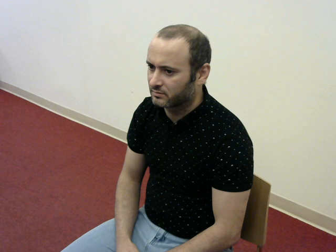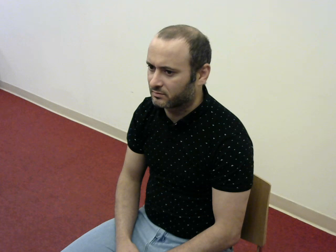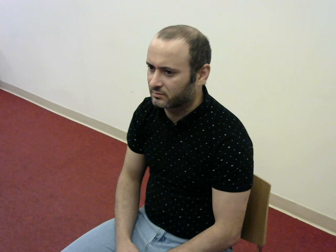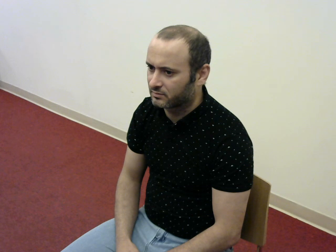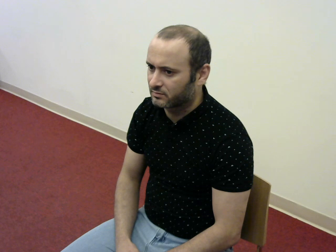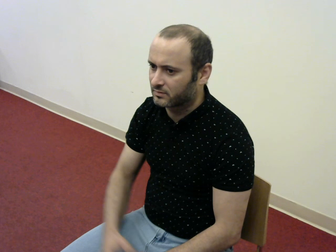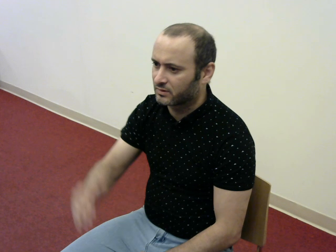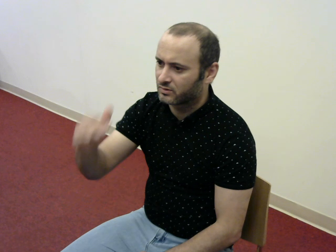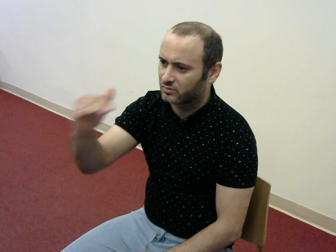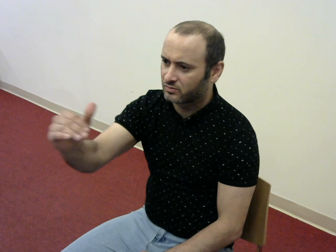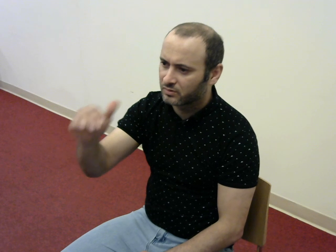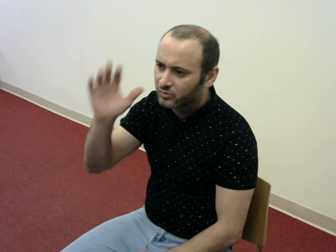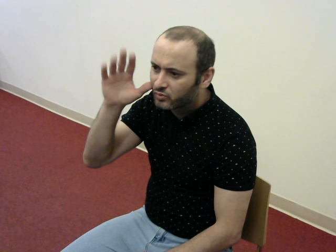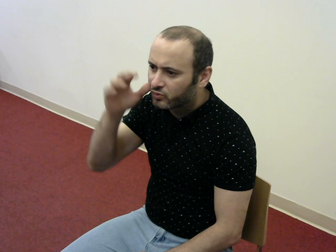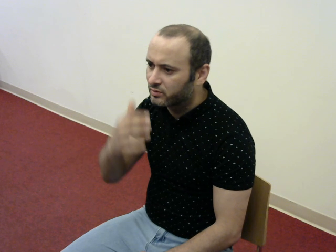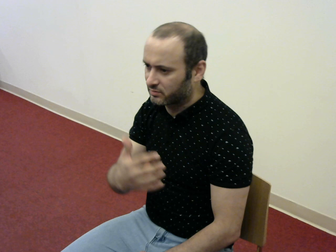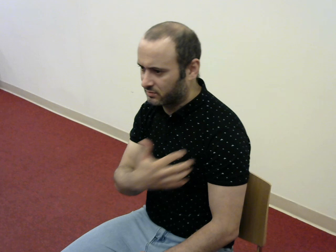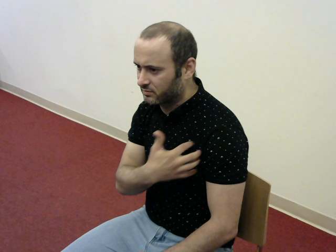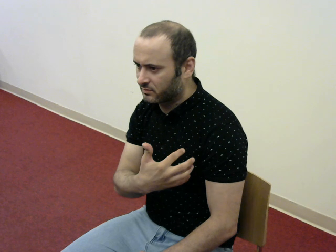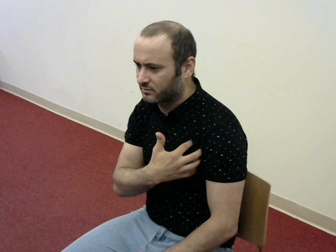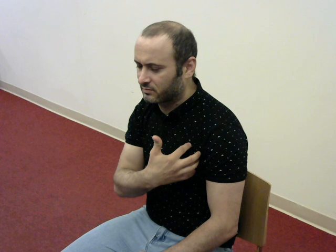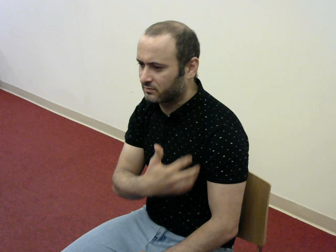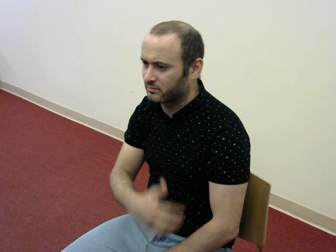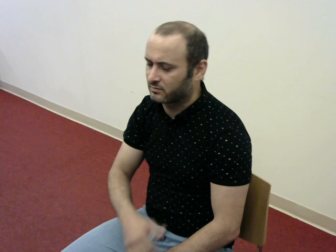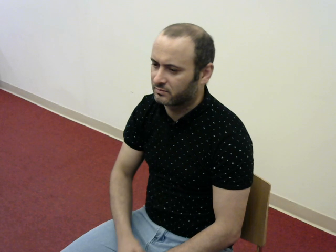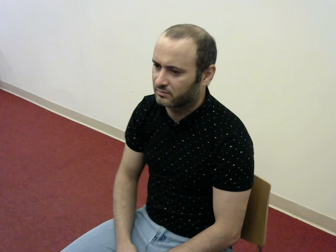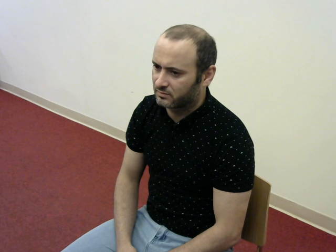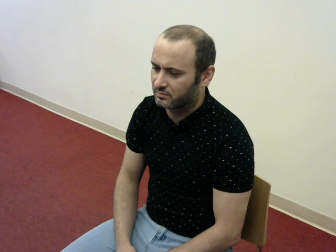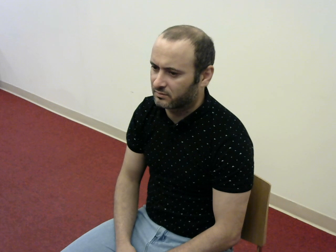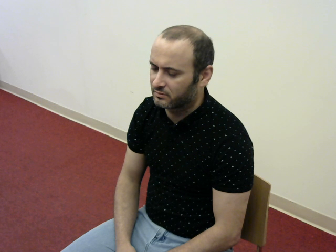Siz su istəyirsiniz?